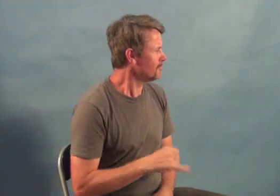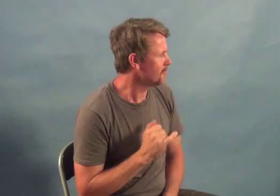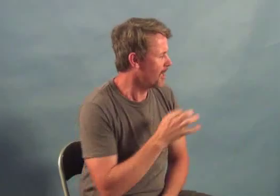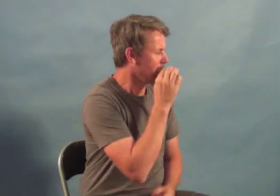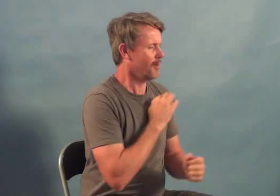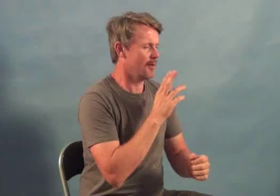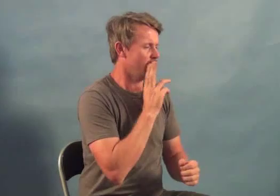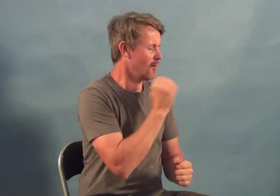Lepiej moja mama...